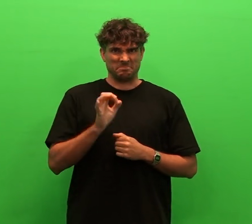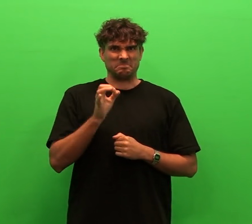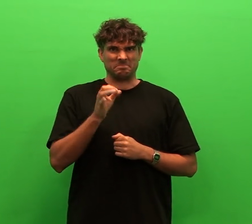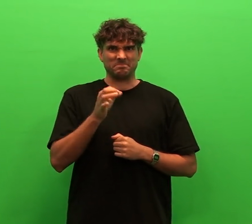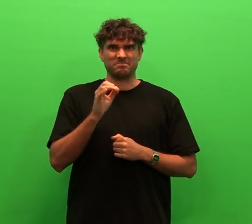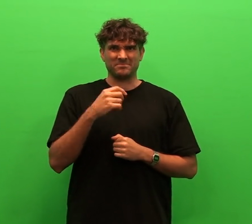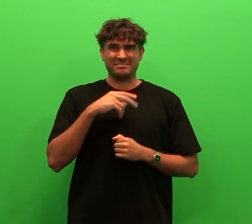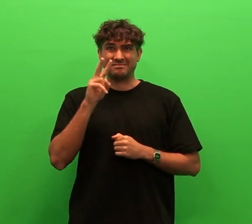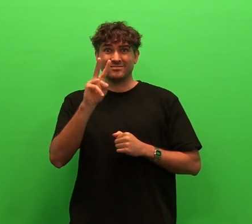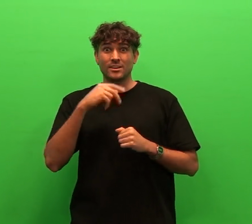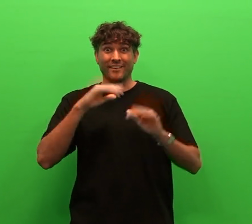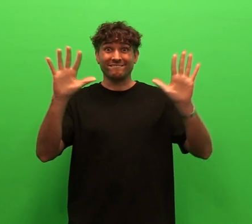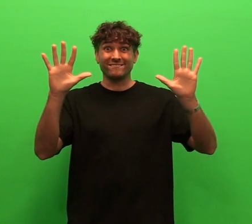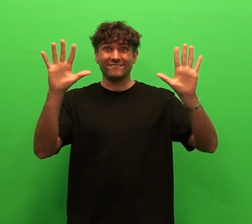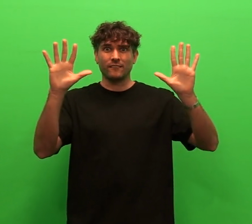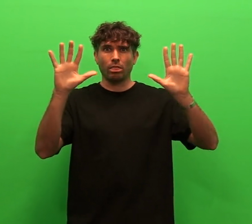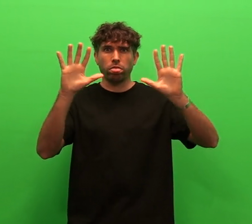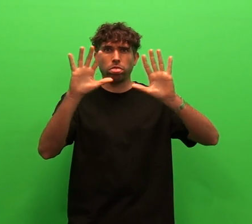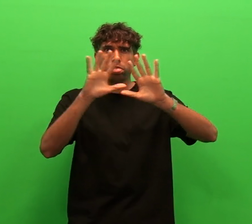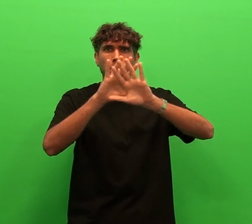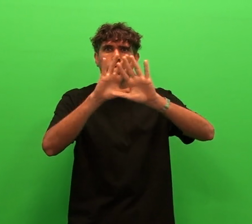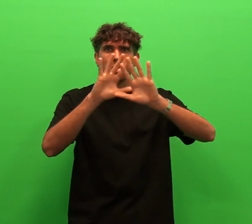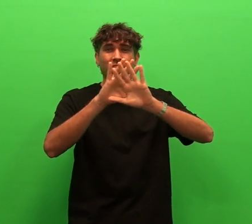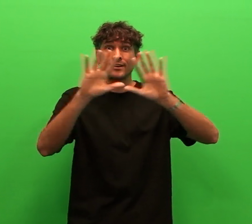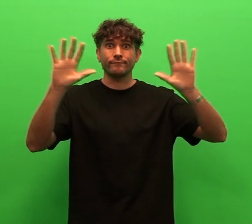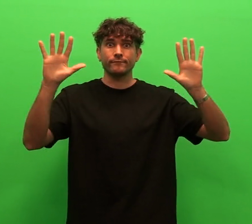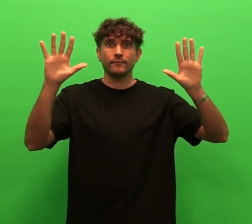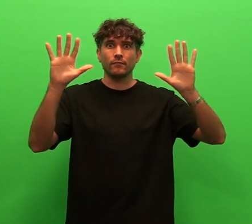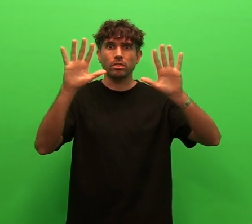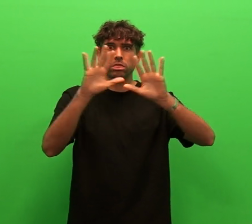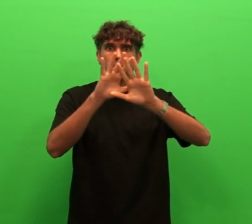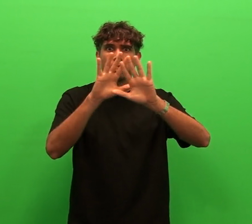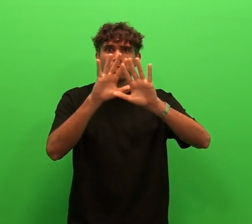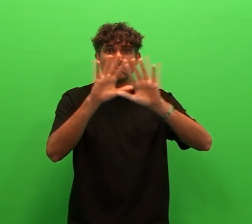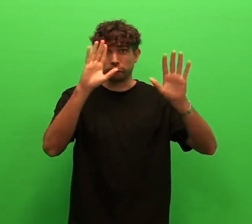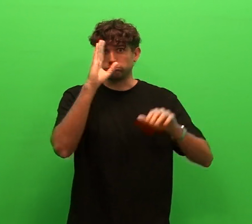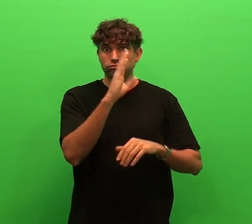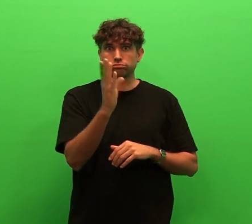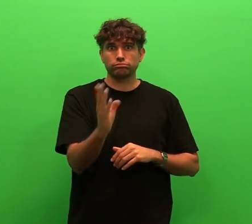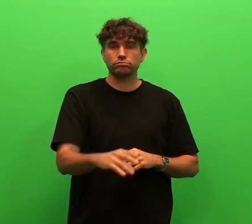Sí, veig de manera clara i de cop borrosa, després clar una altra vegada i borrós, varia tota l'estona.